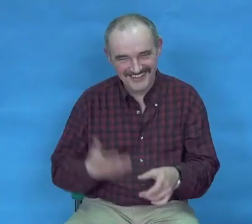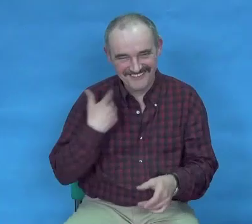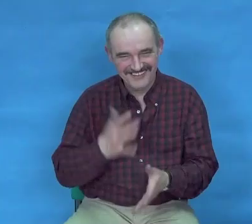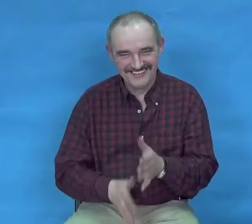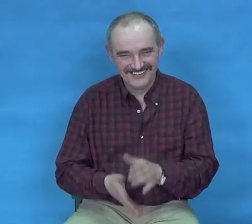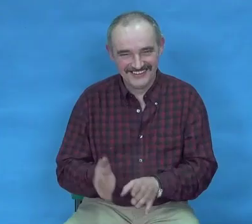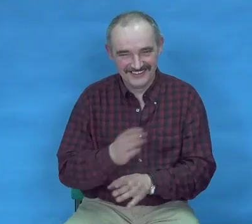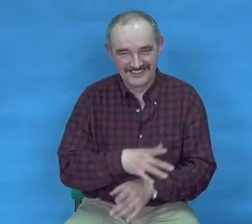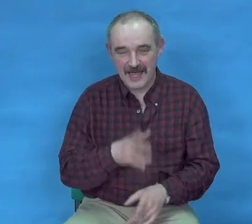Dawno, w czasach przedwojennych.